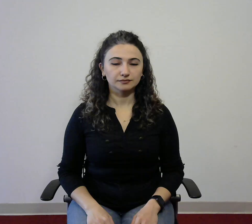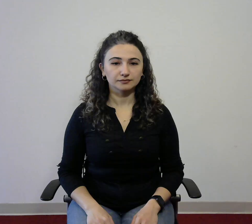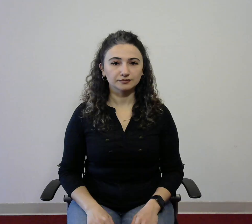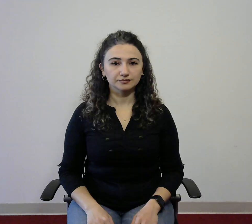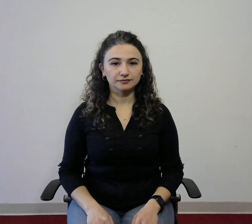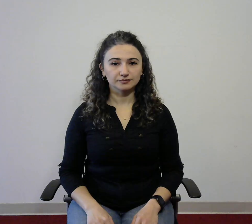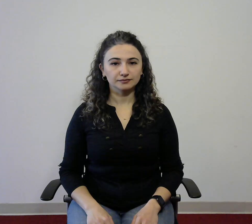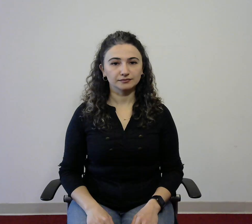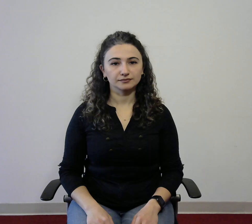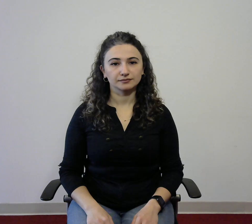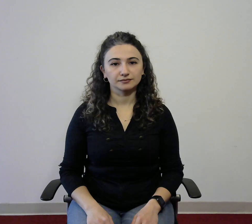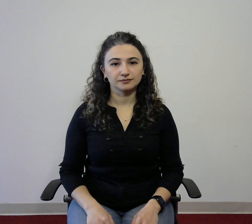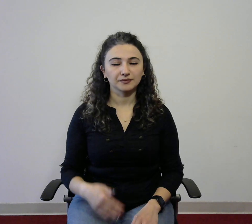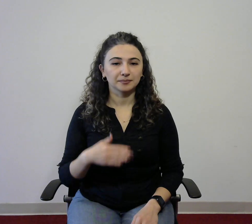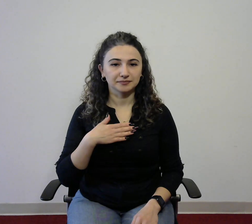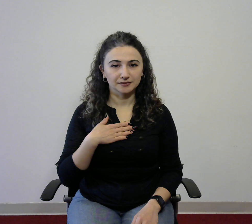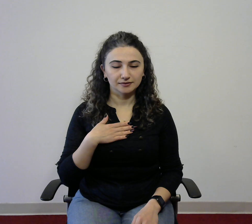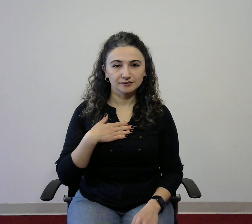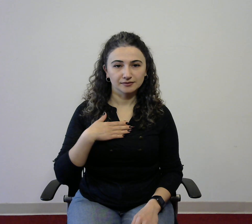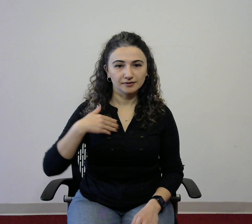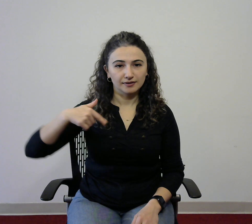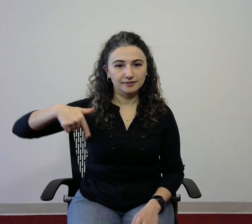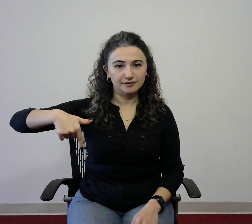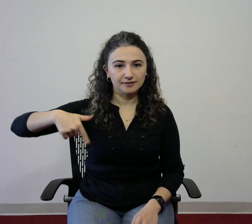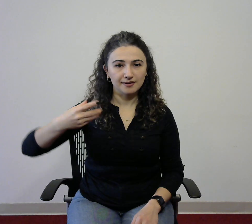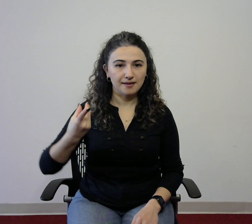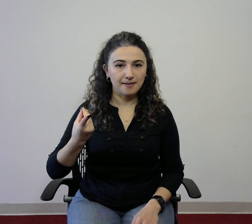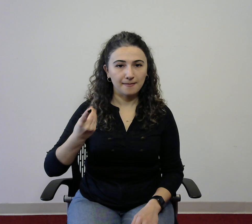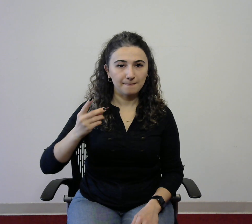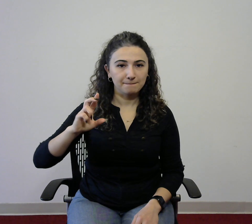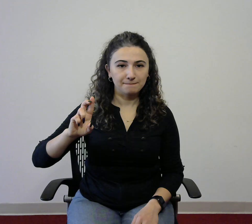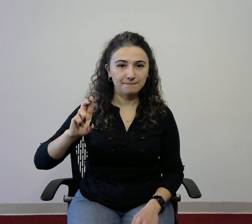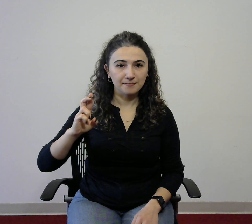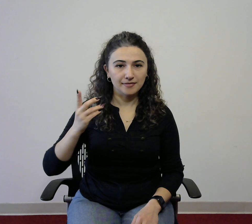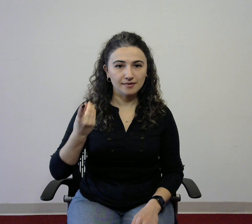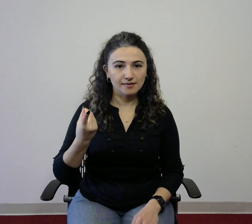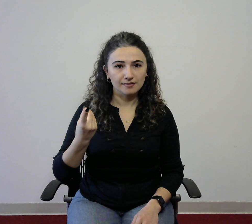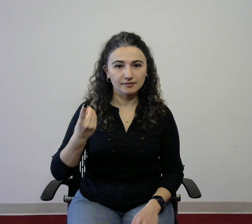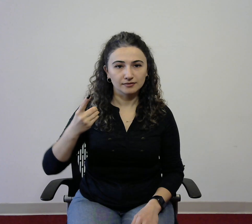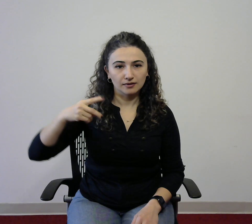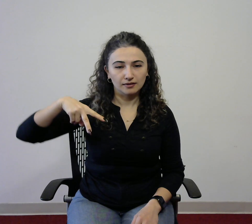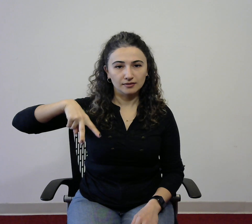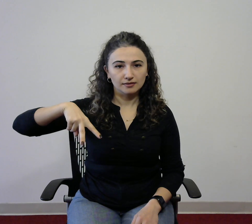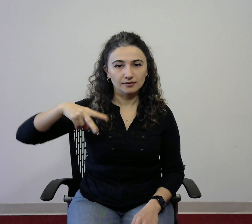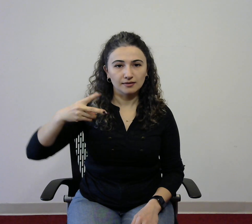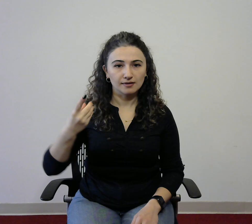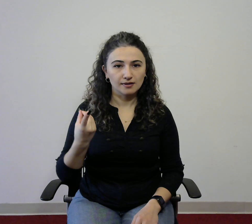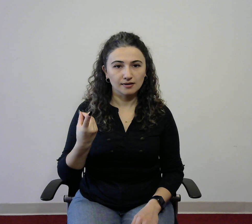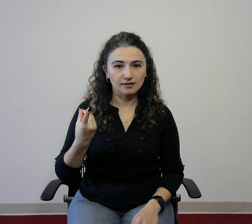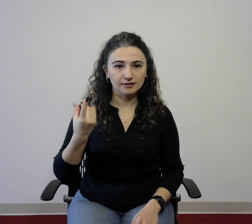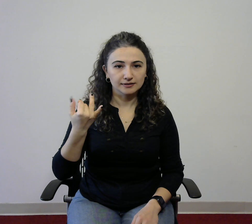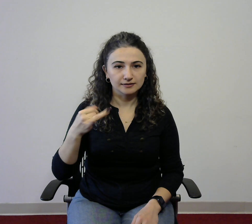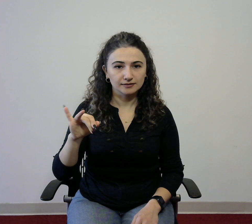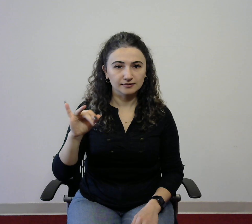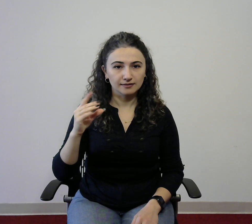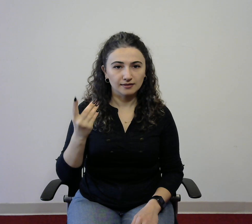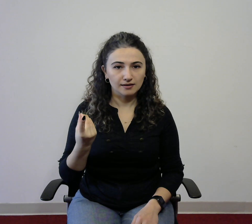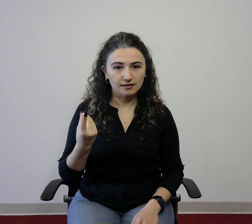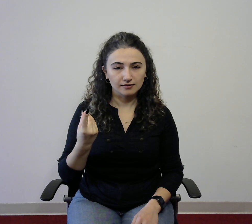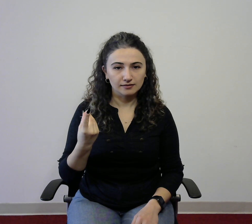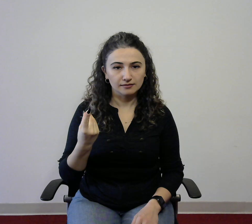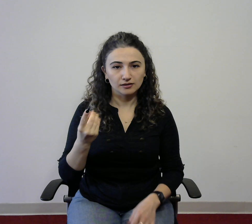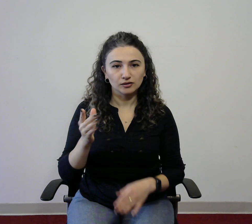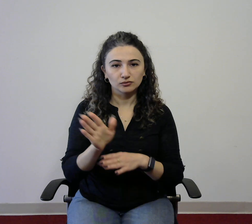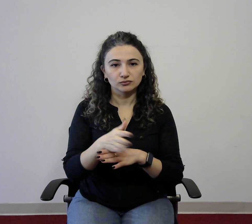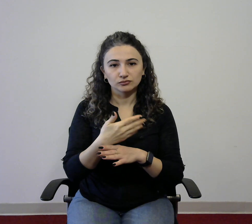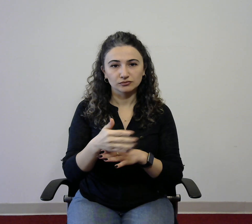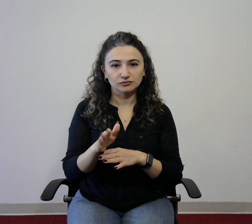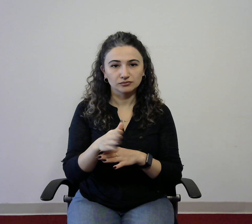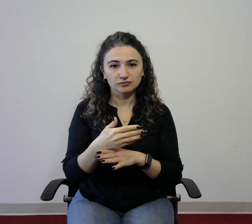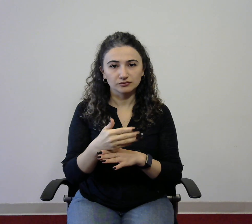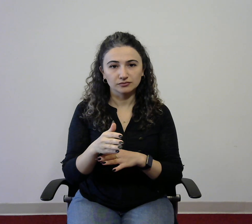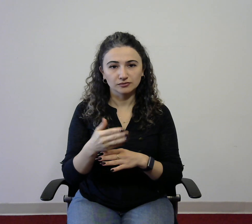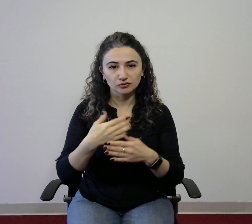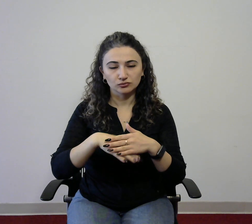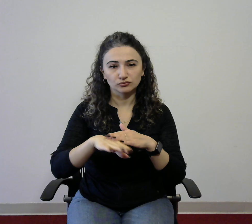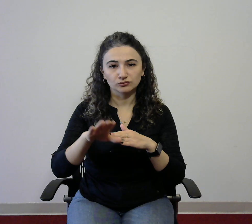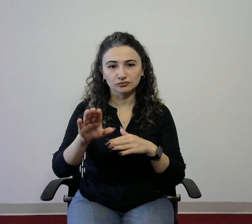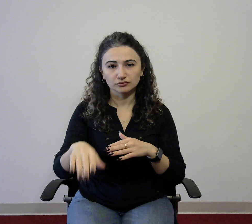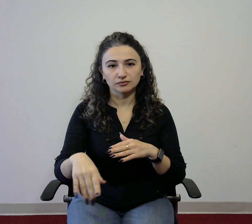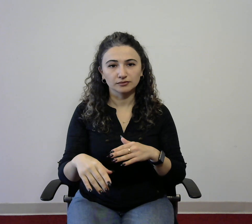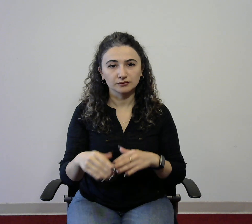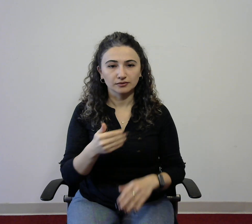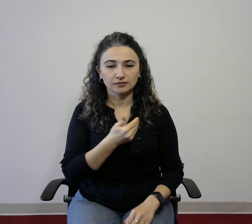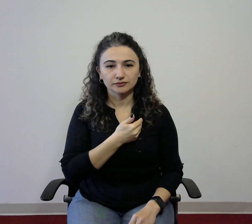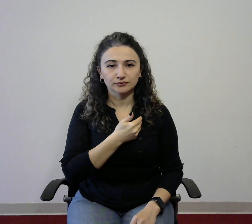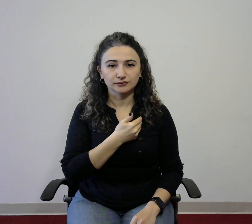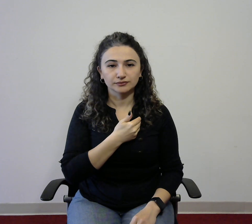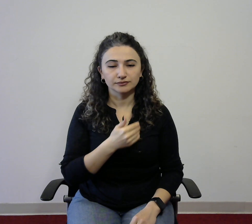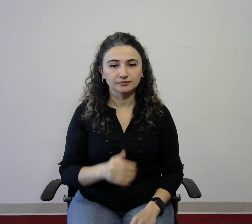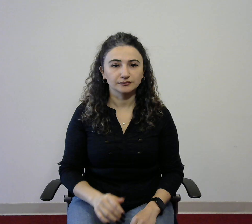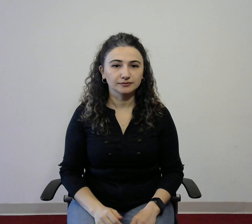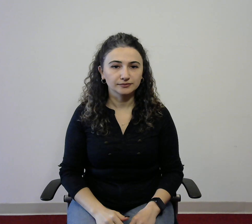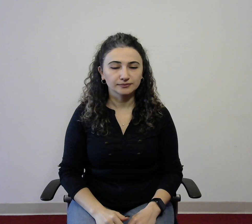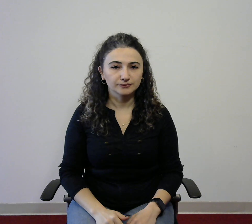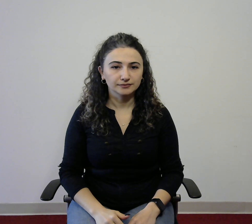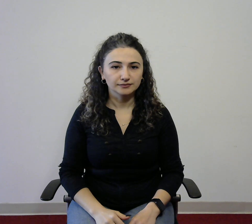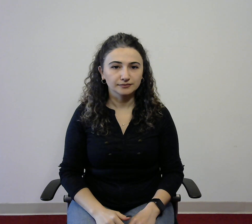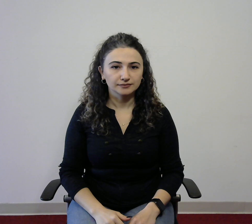Mən Qəbələyə gəzməyə getmək istəyirəm